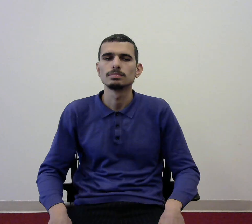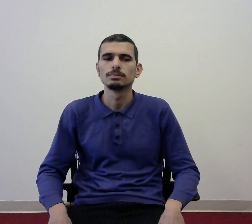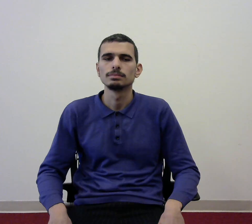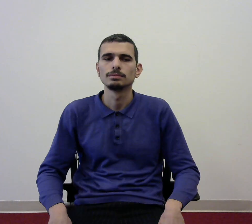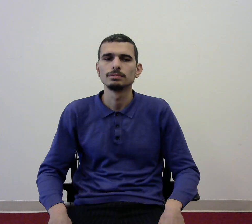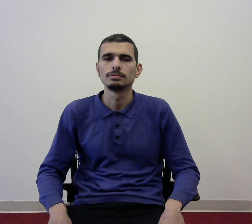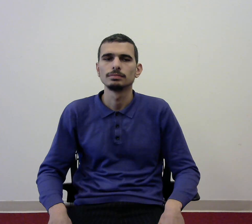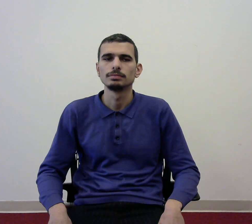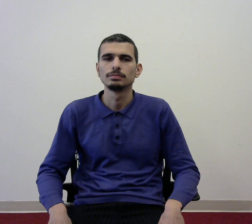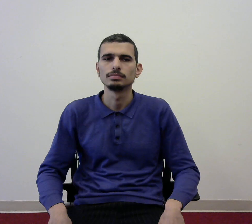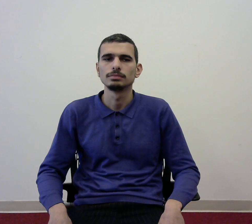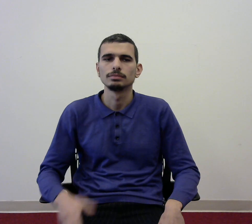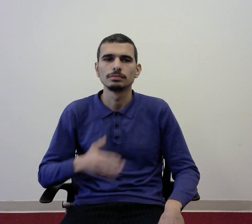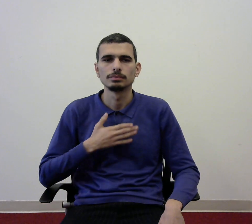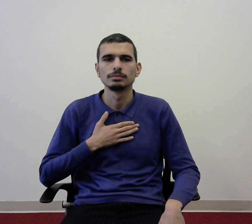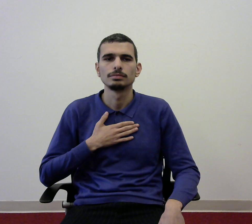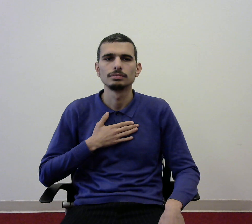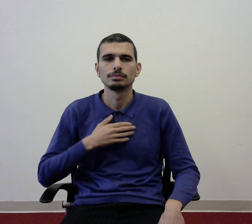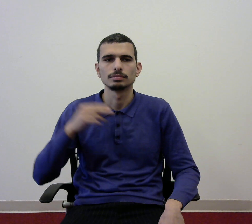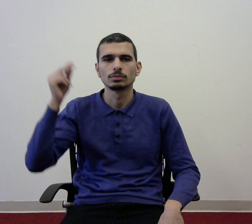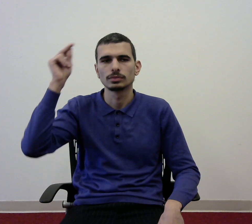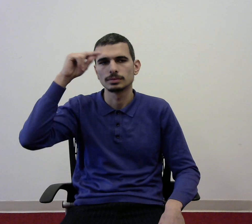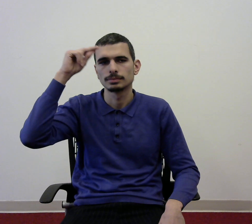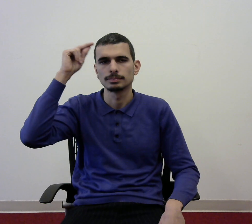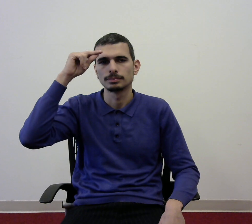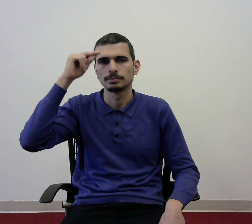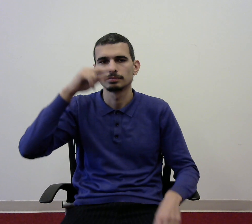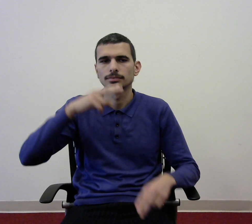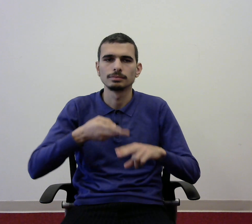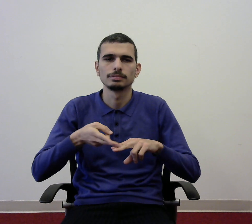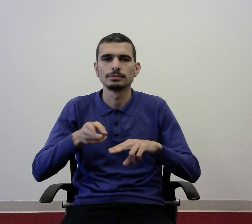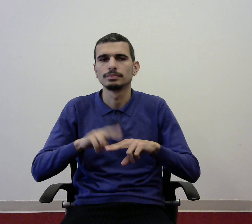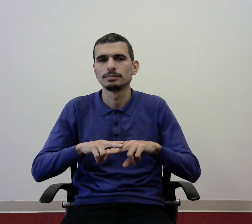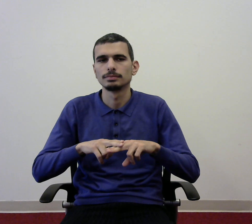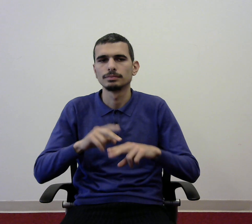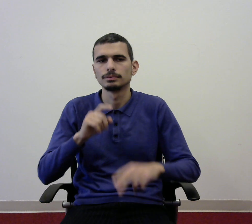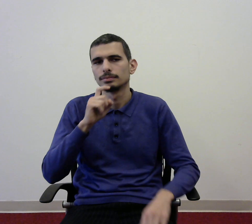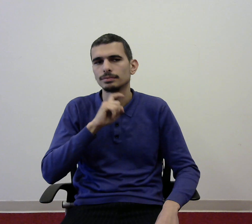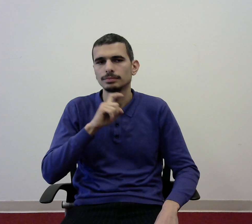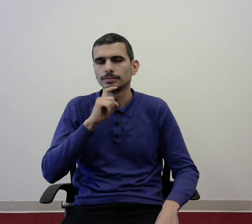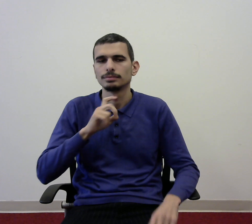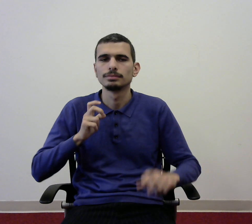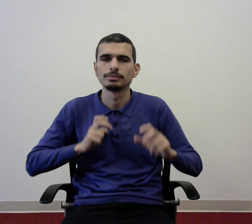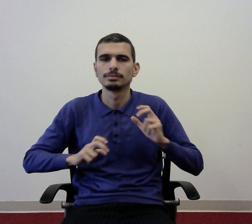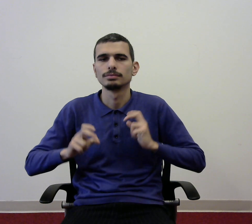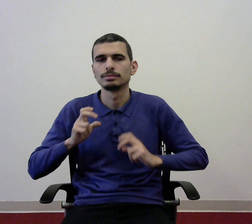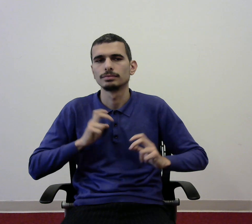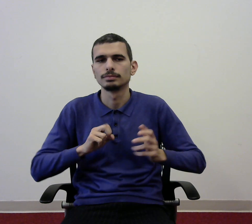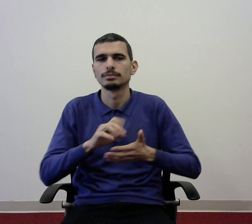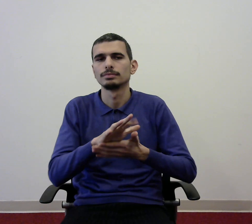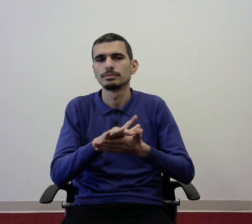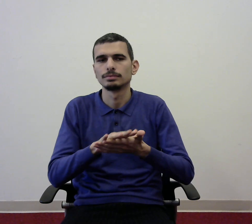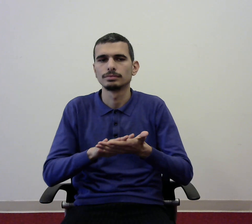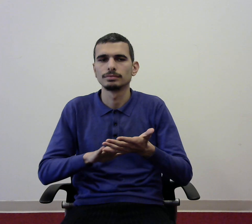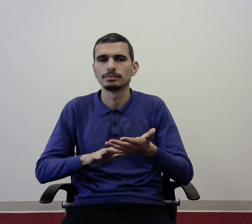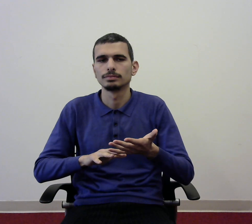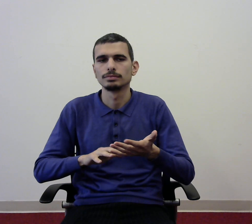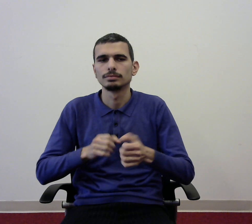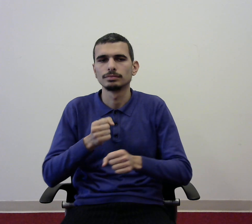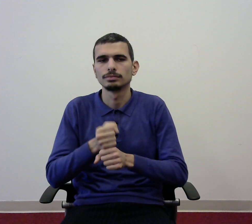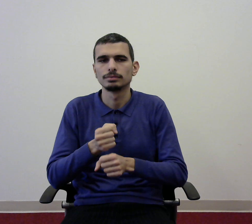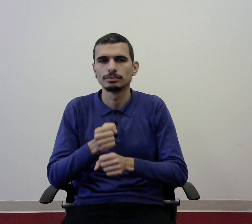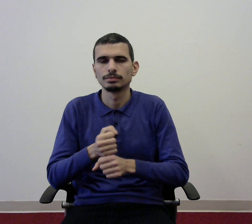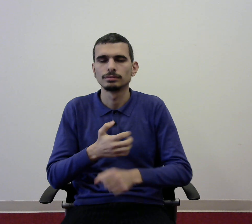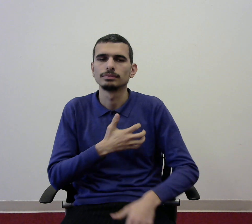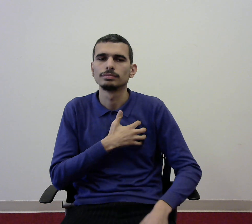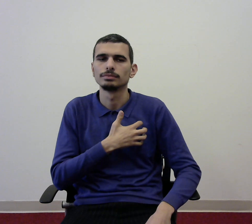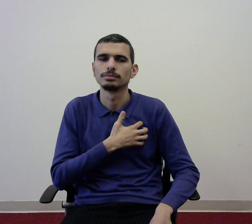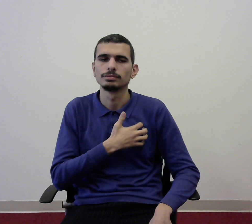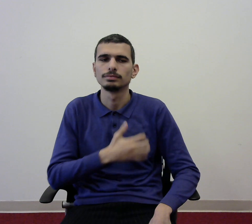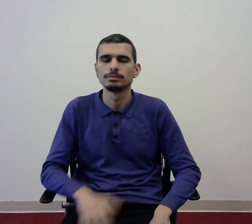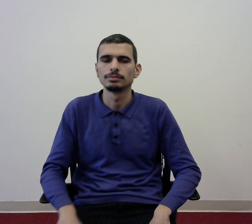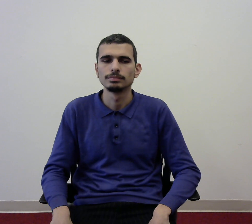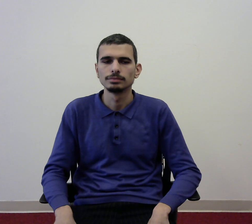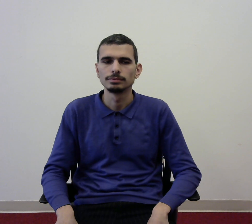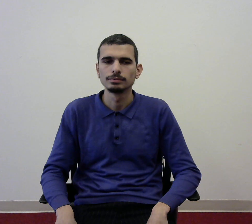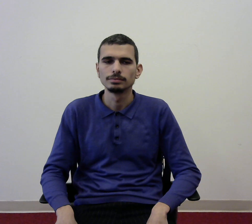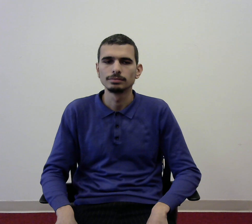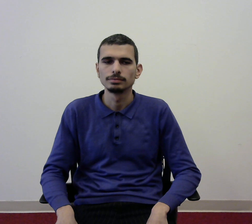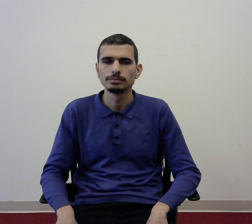Mən təhsilimi bu universitetdə davam etmək istəyirəm